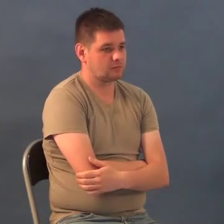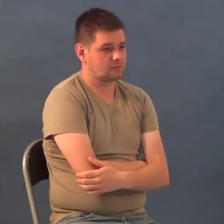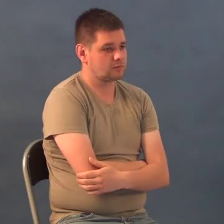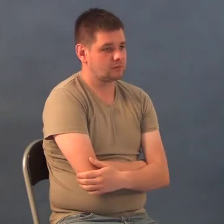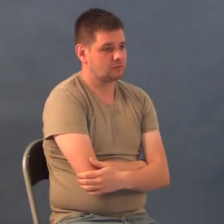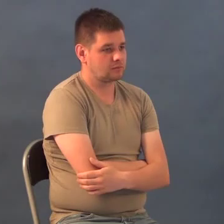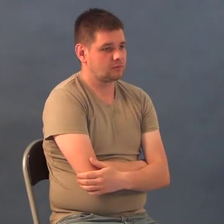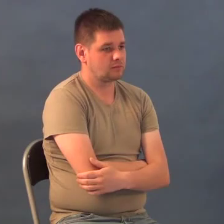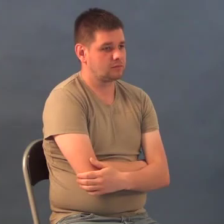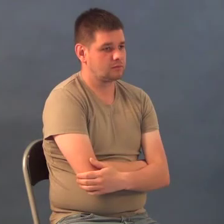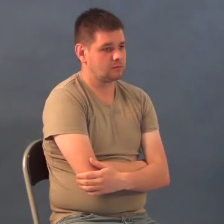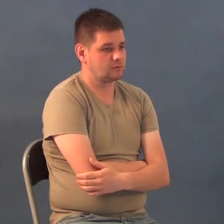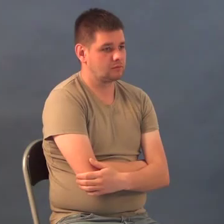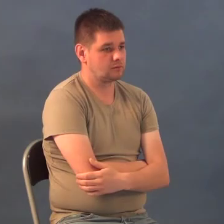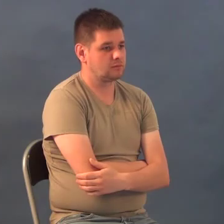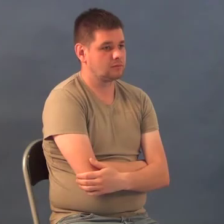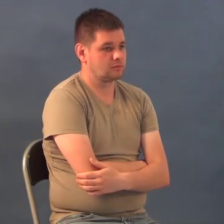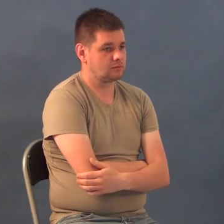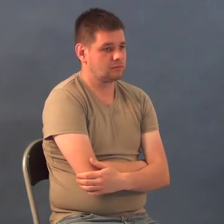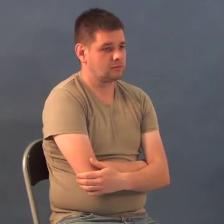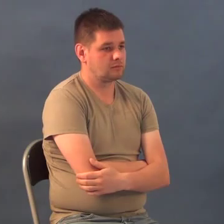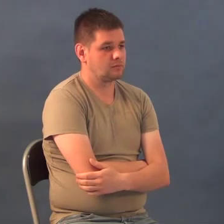Potrzebowałem kogoś, więc jakoś wziąłem kogoś innego.